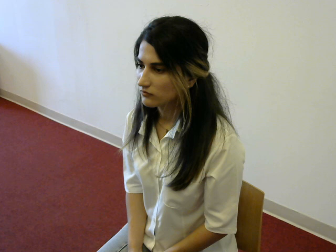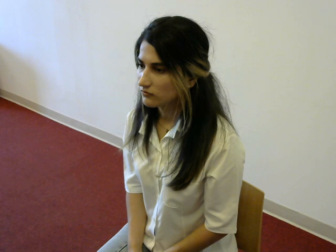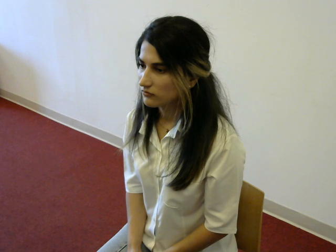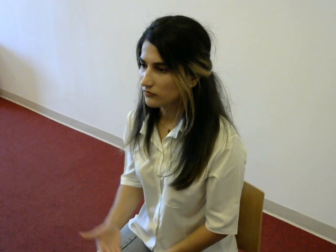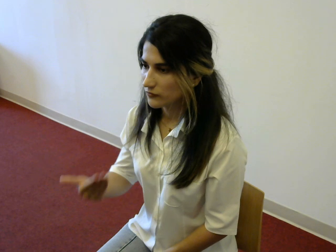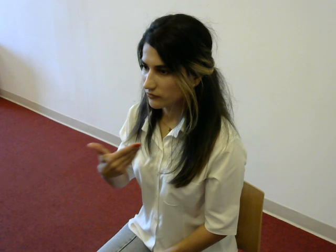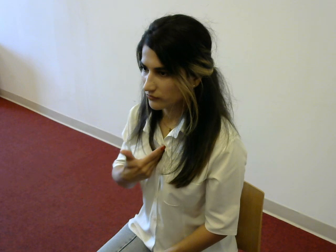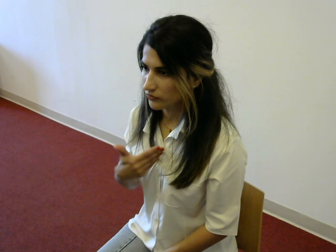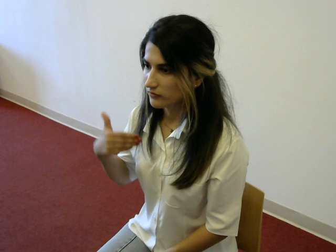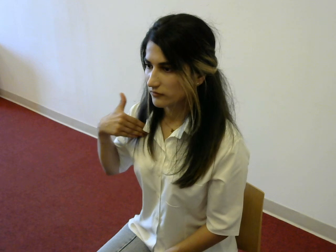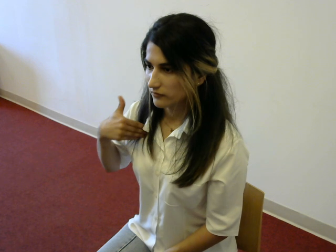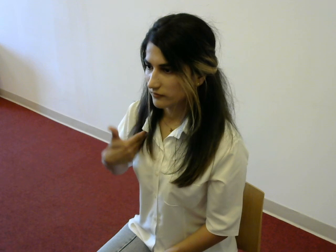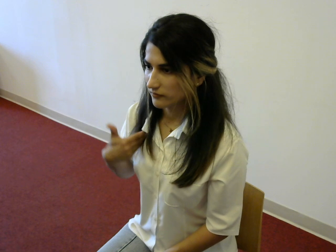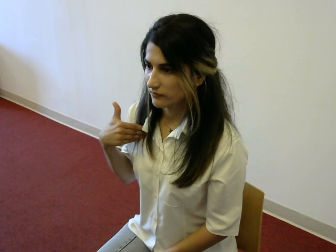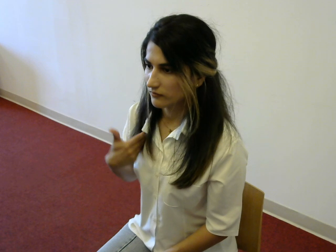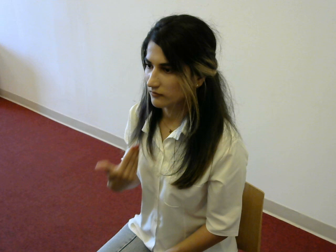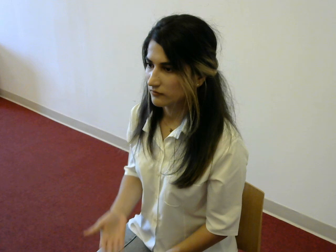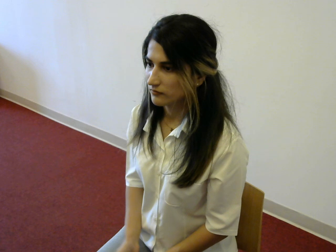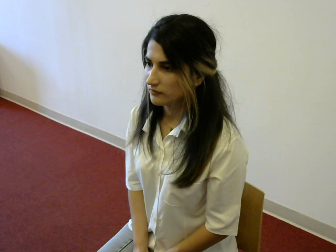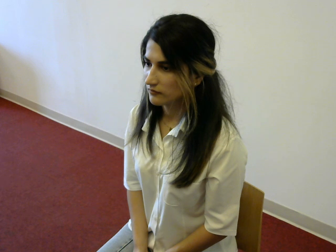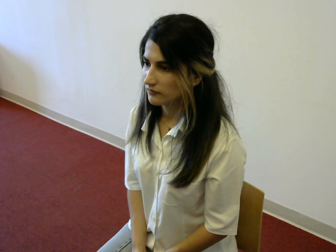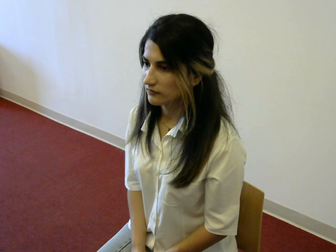Mən subayam